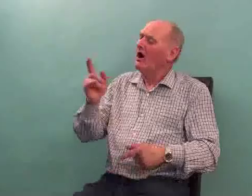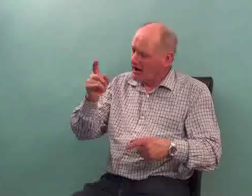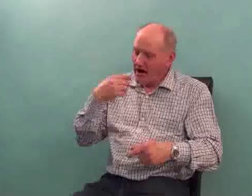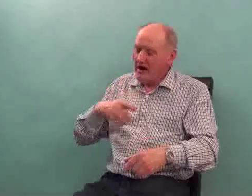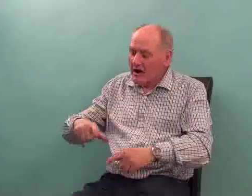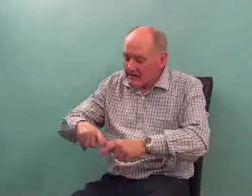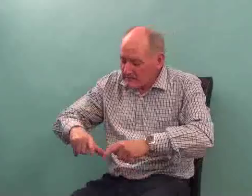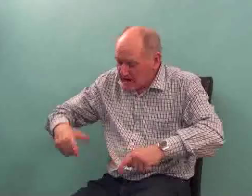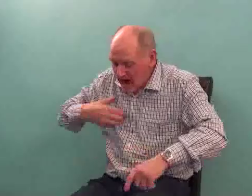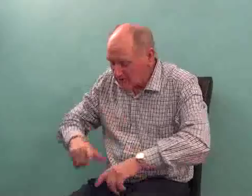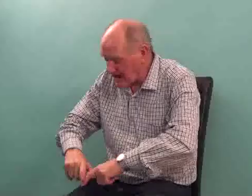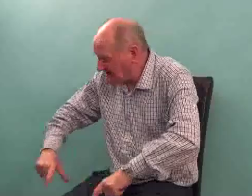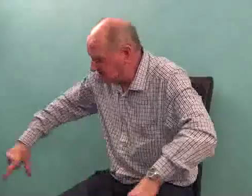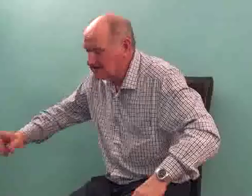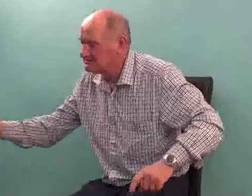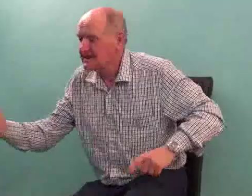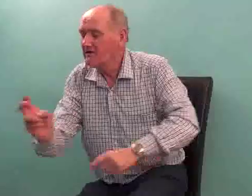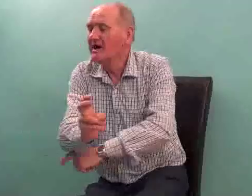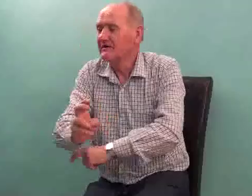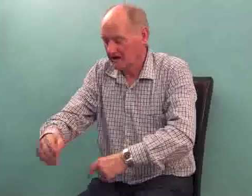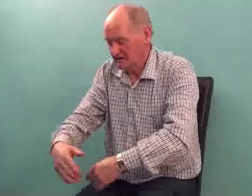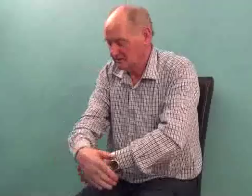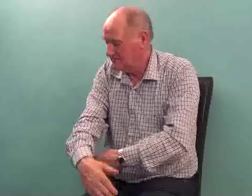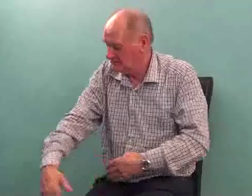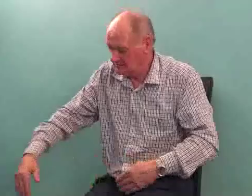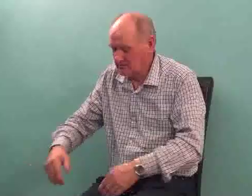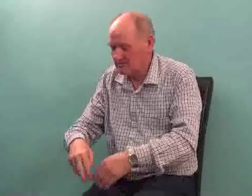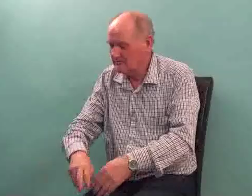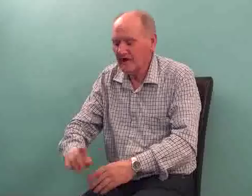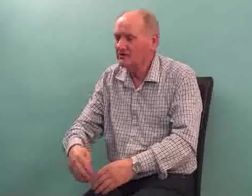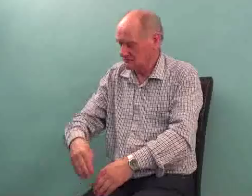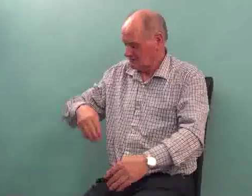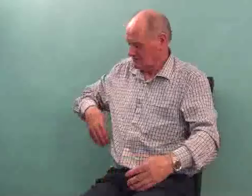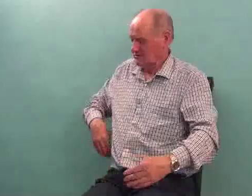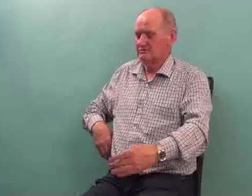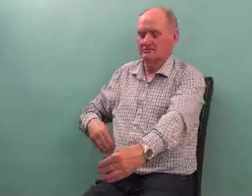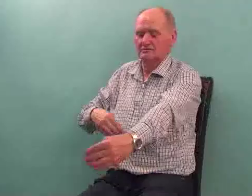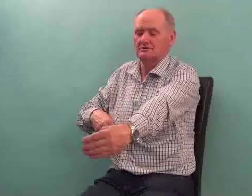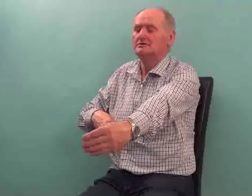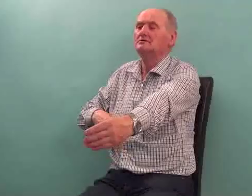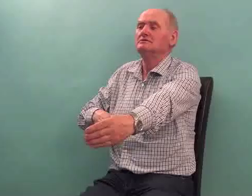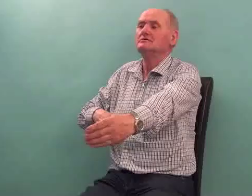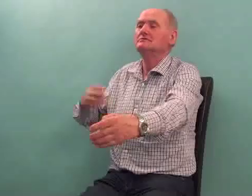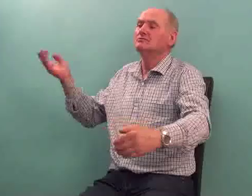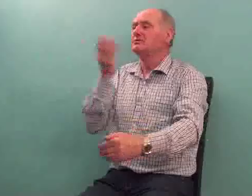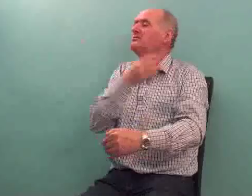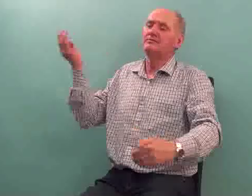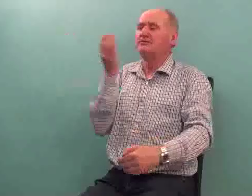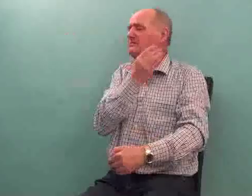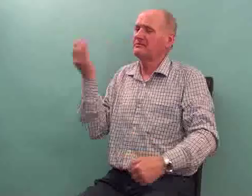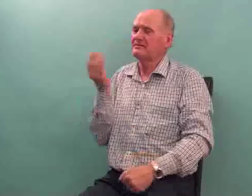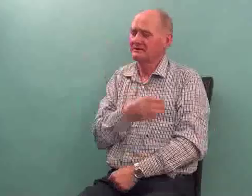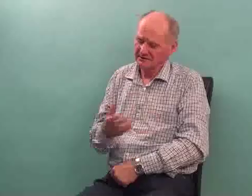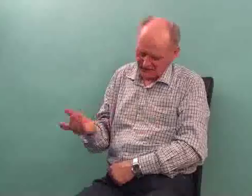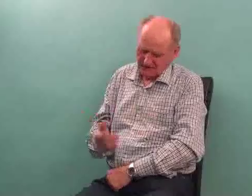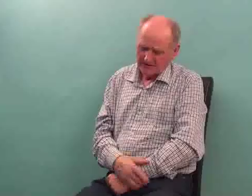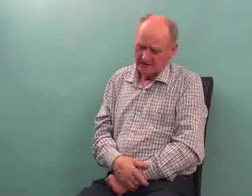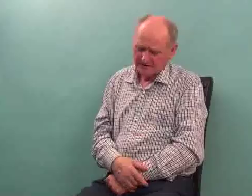Jest biała krawędź na przystanku tramwajowym, trzeba stać od niej w odległości, żeby tramwaj mógł bezpiecznie przejechać.